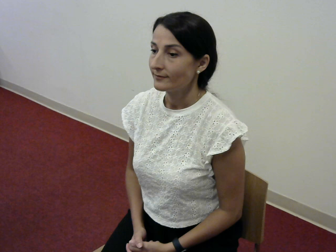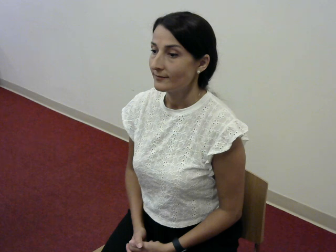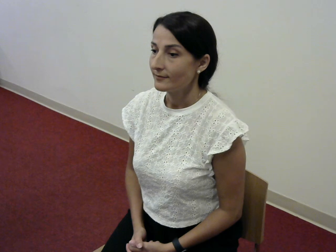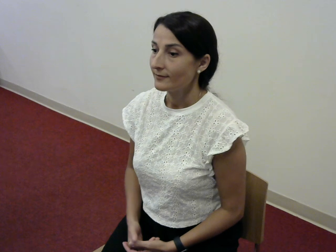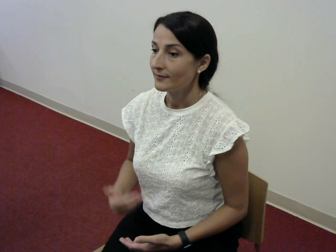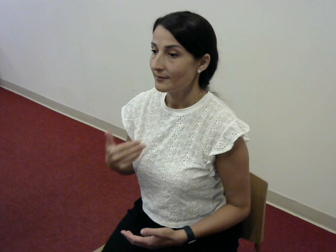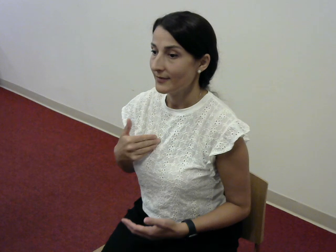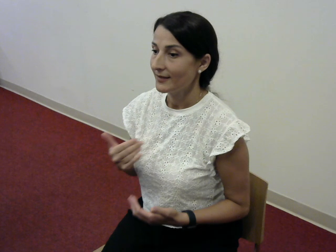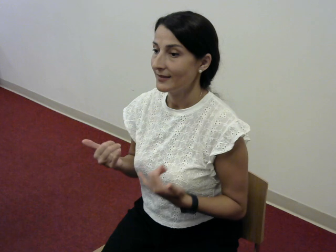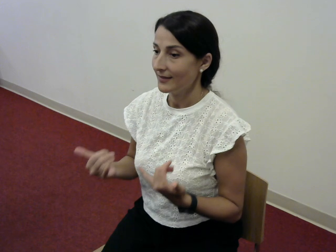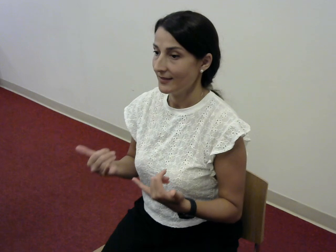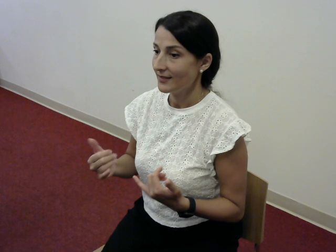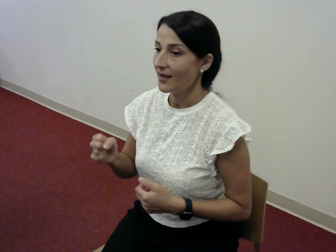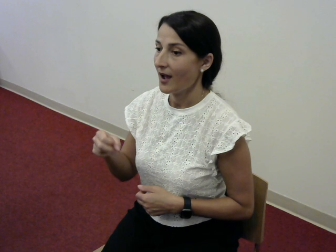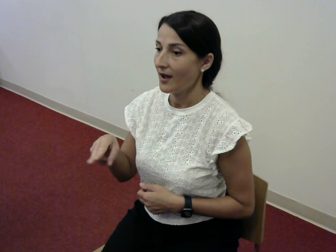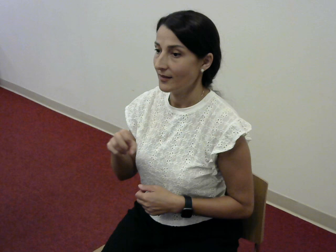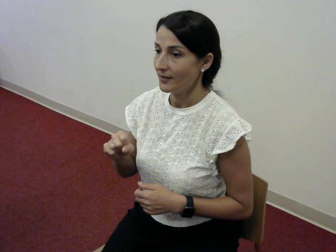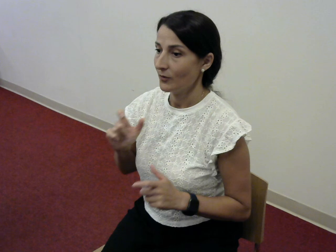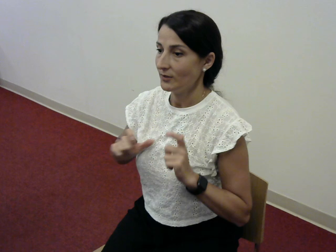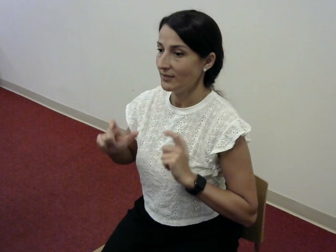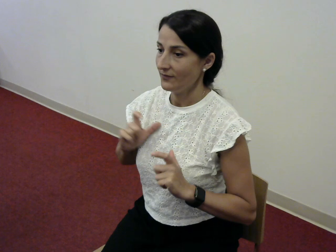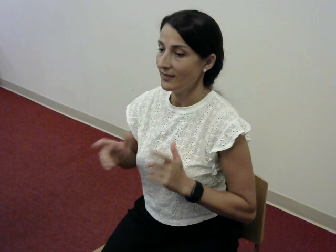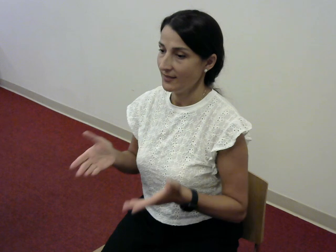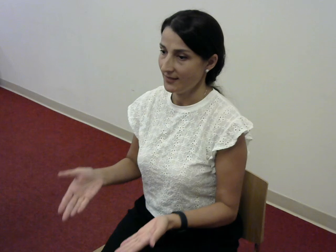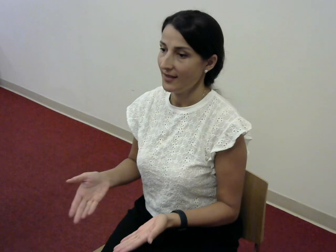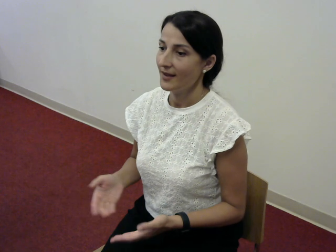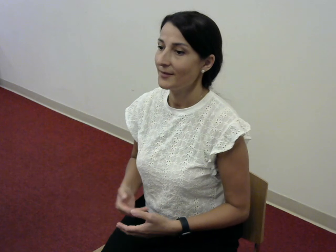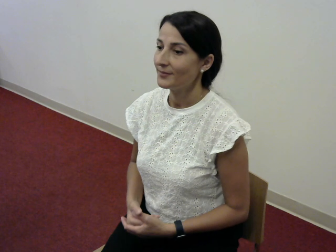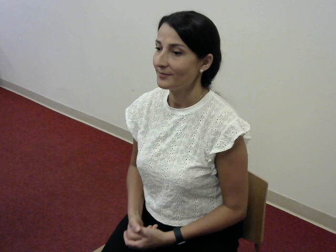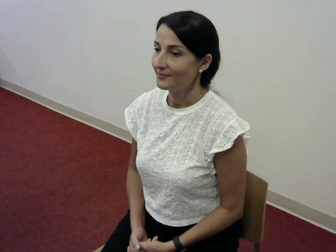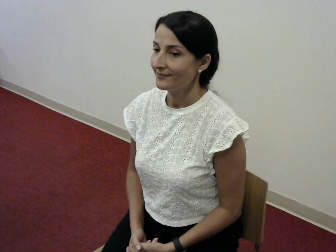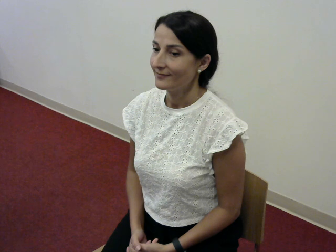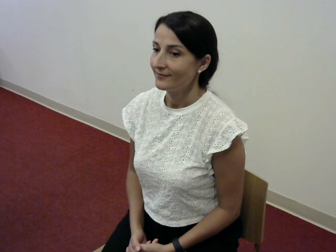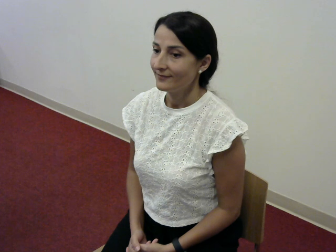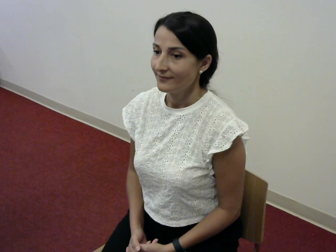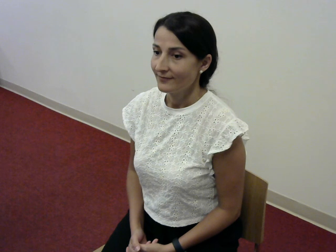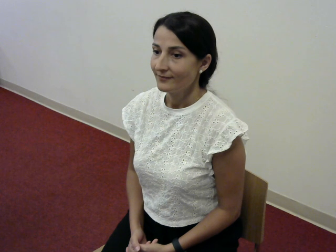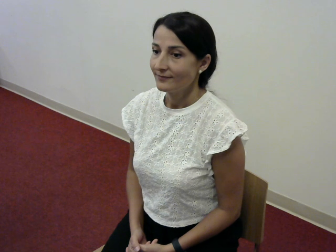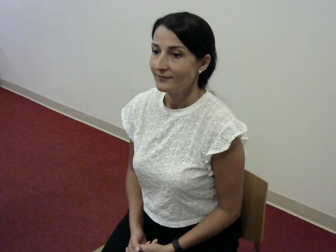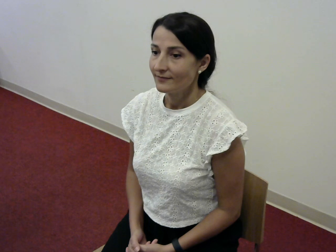Mən indi ADA universitetindəyəm